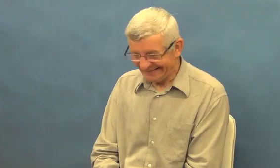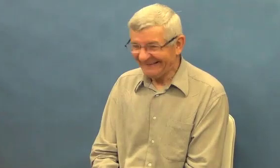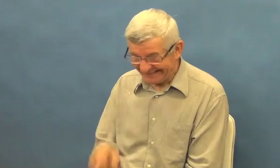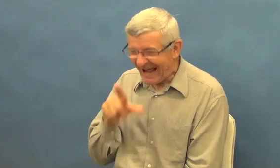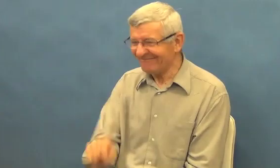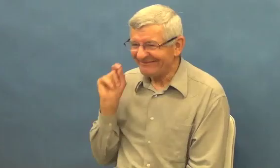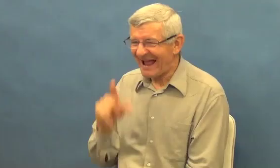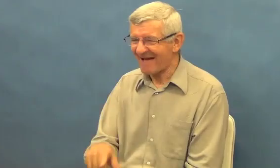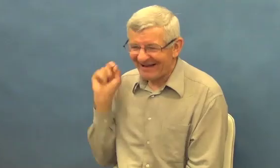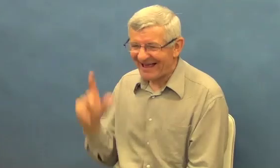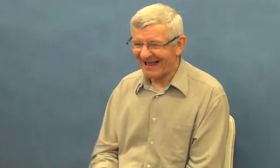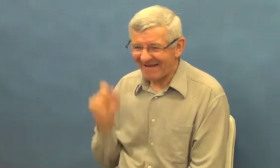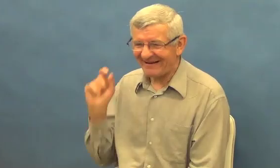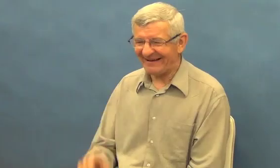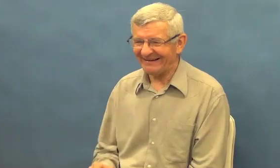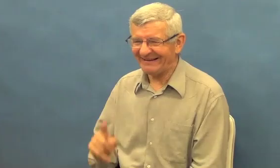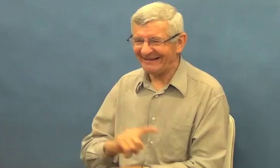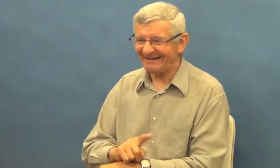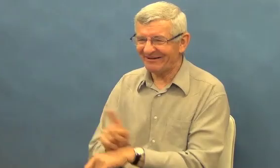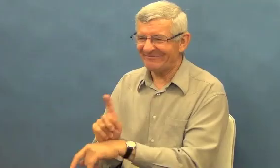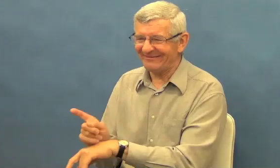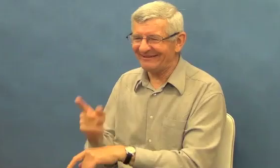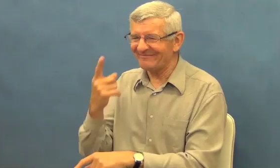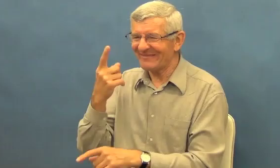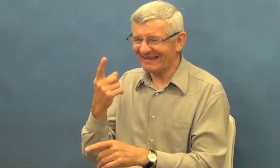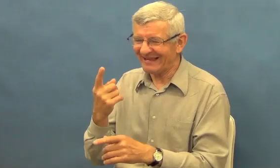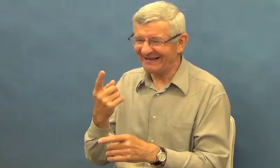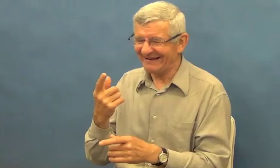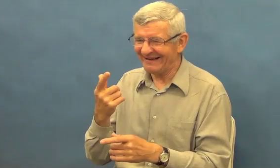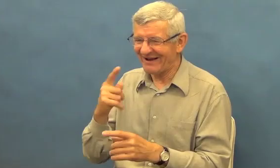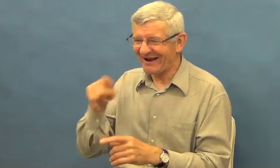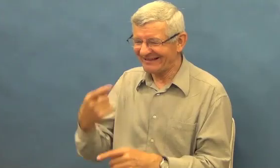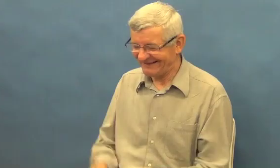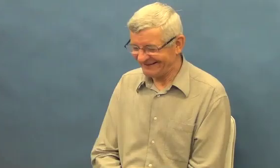Wskazówka od zegara dziobie. Jedna godzina.